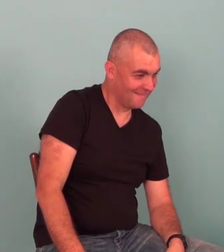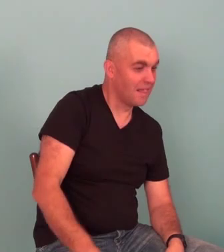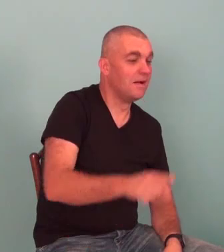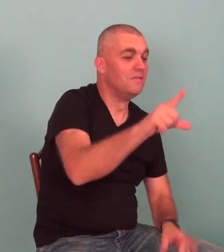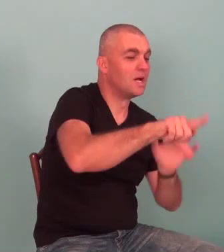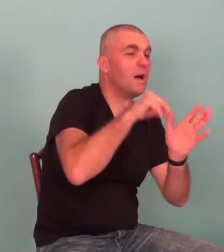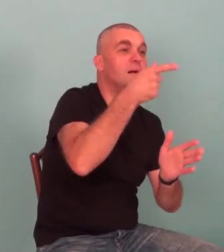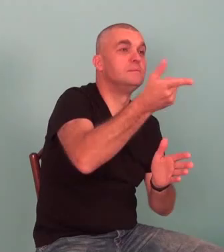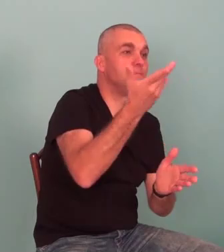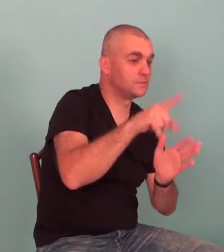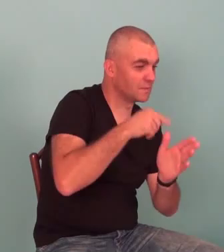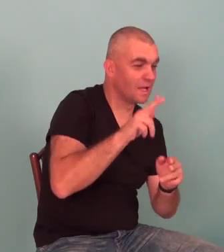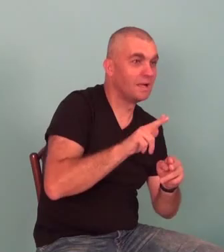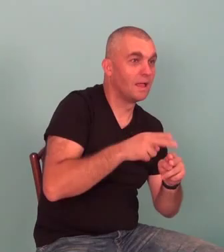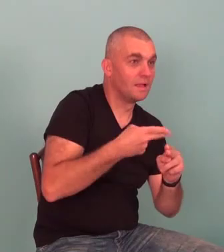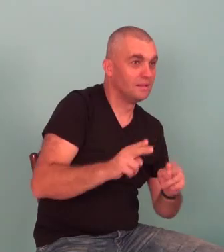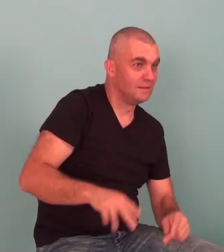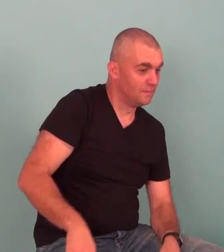Wybierz kiedy chcesz.